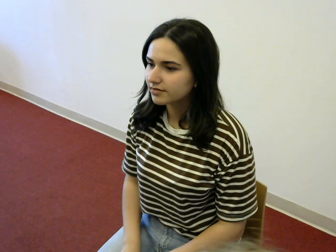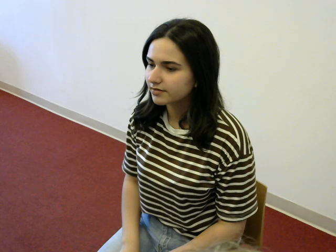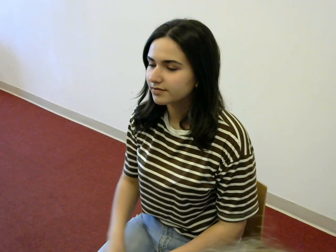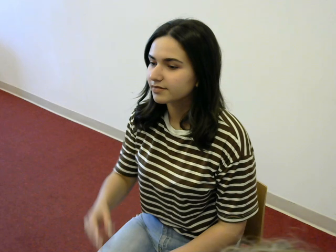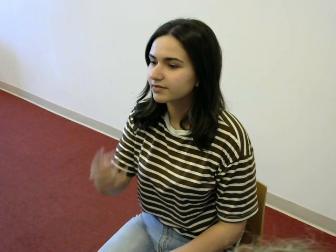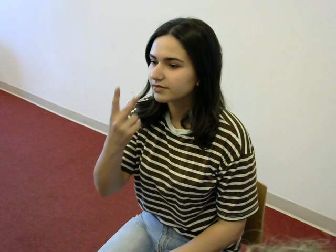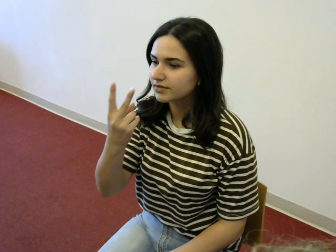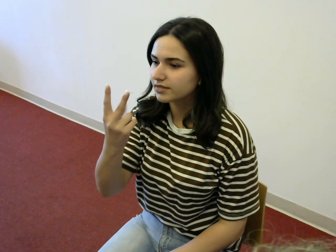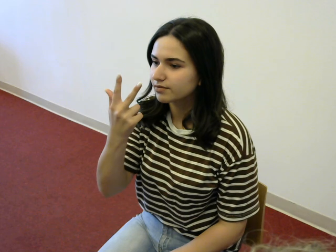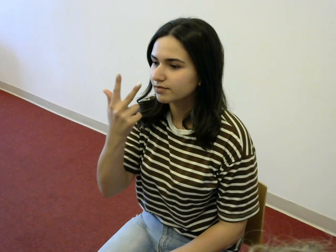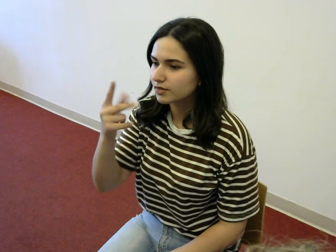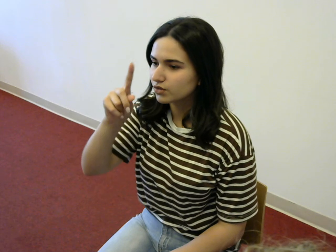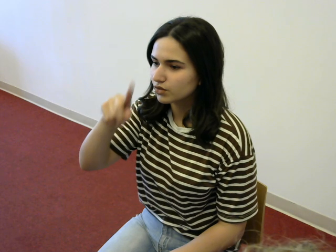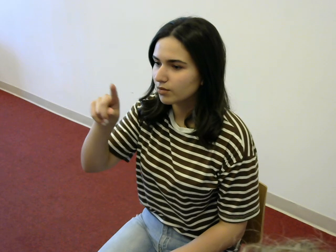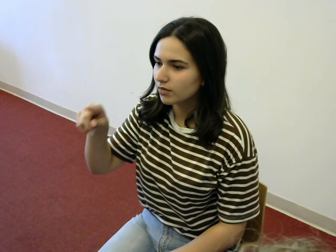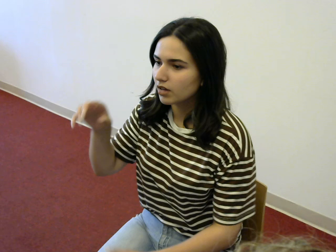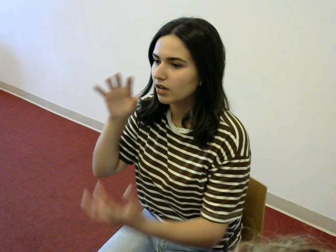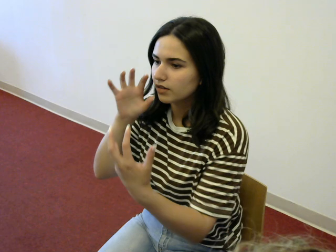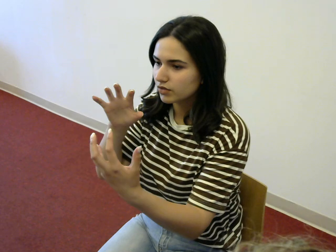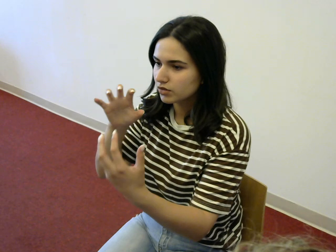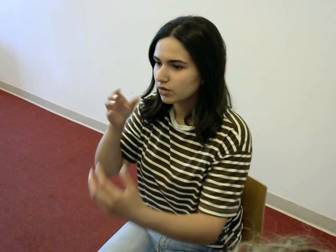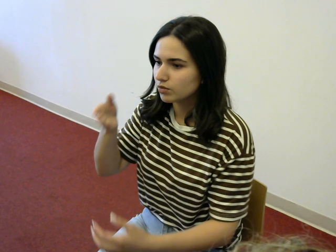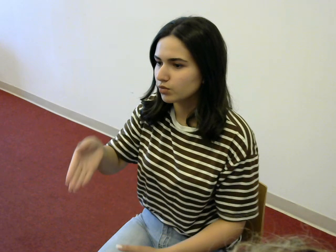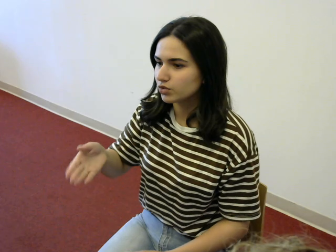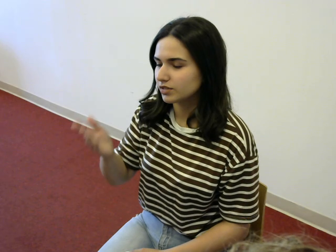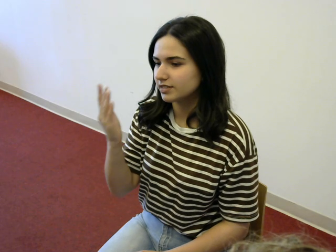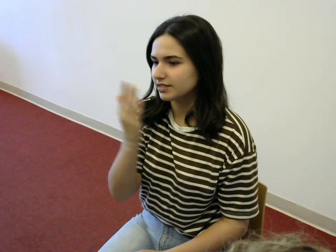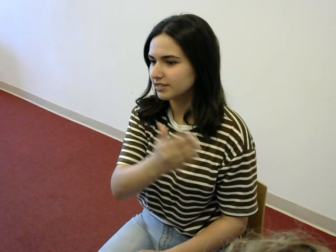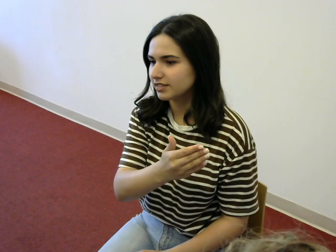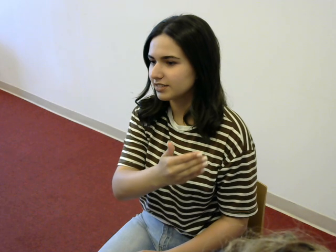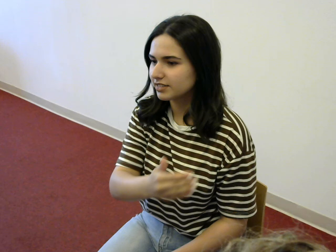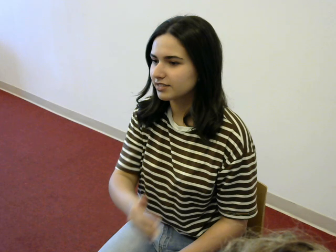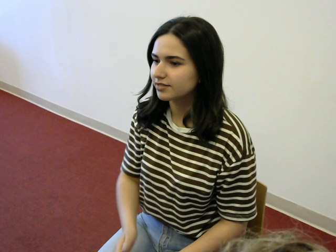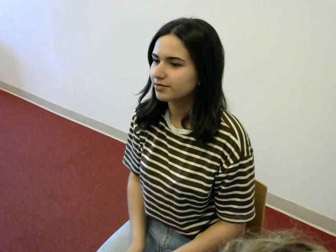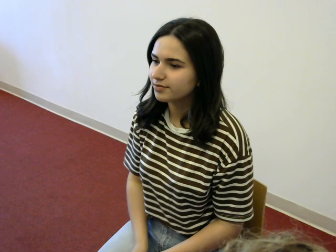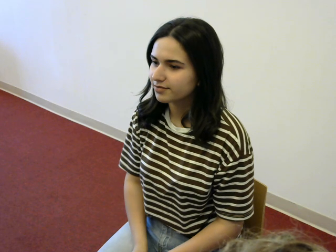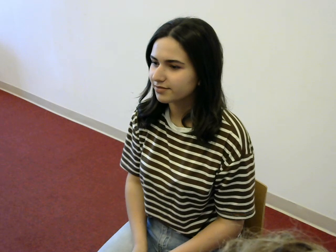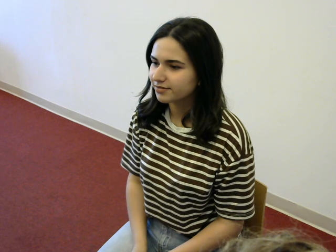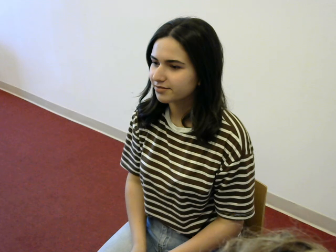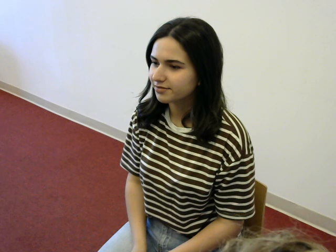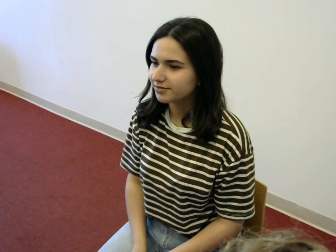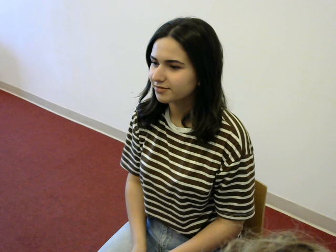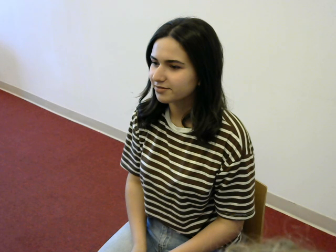23 saylı avtobus burdan keçir?